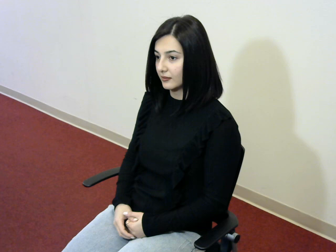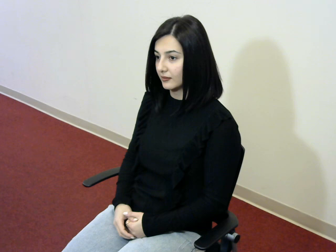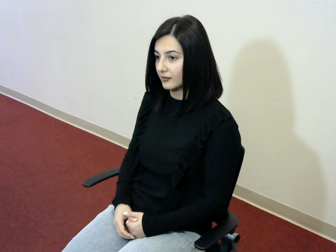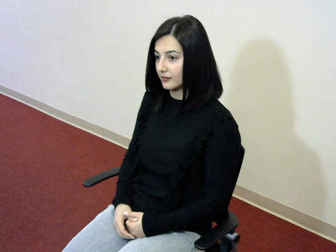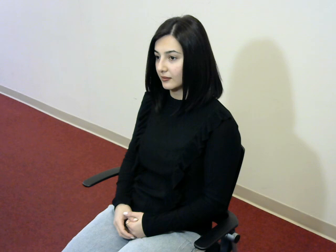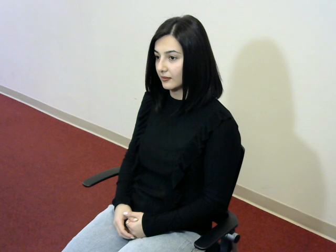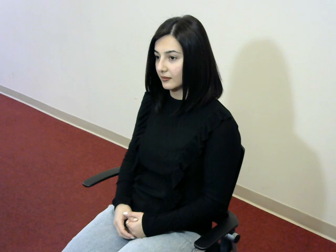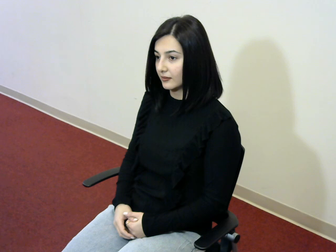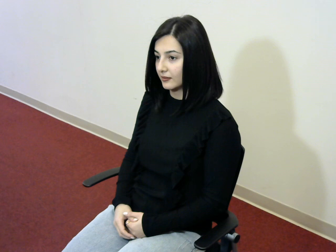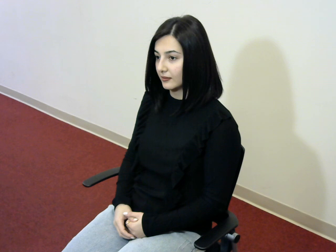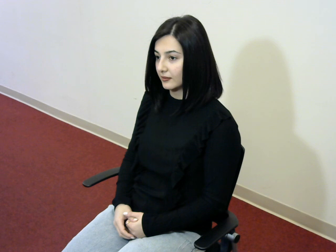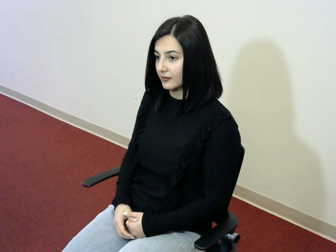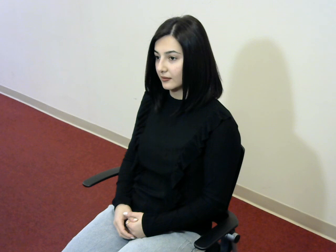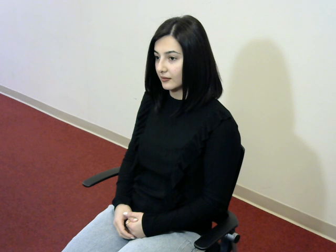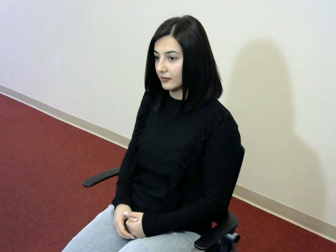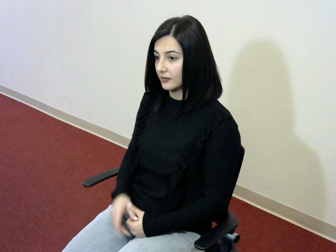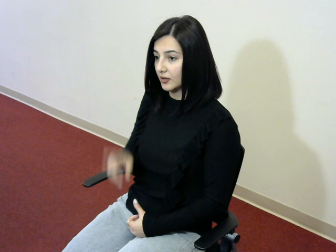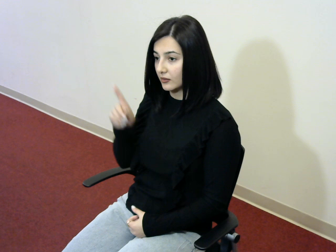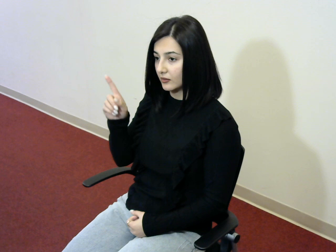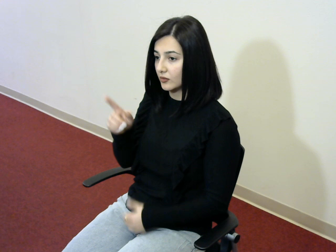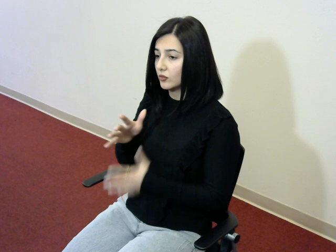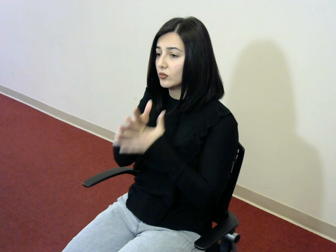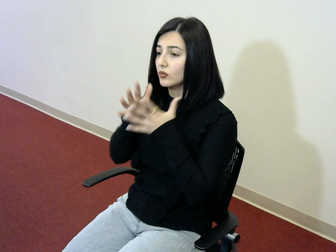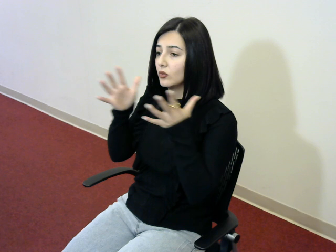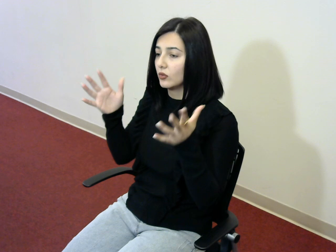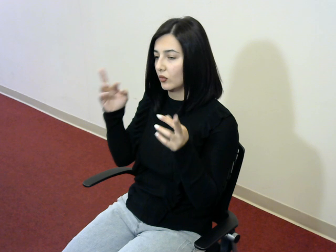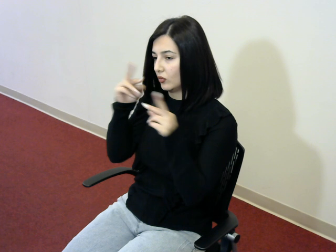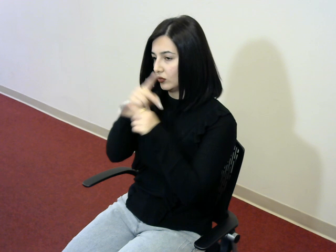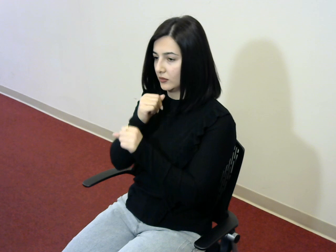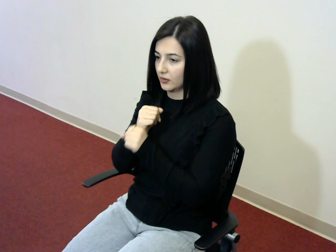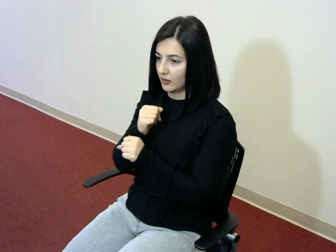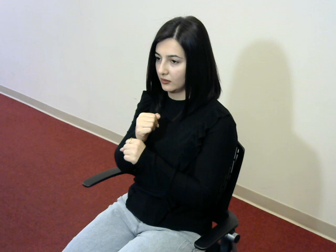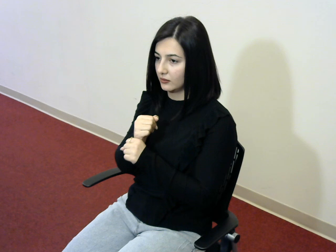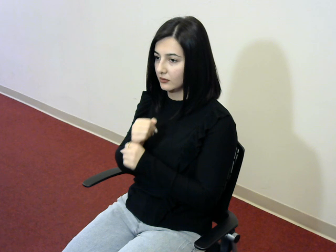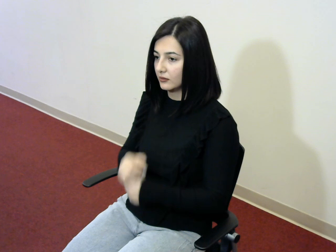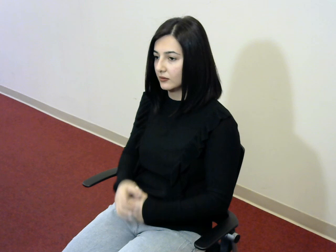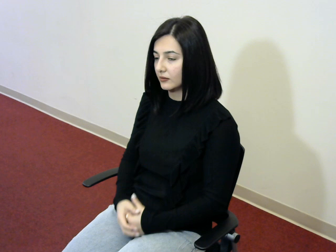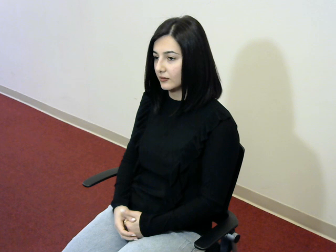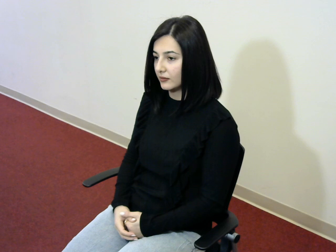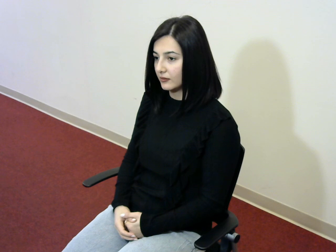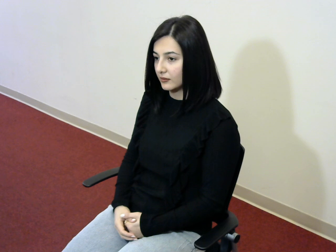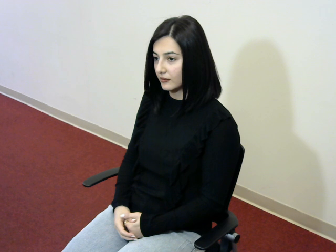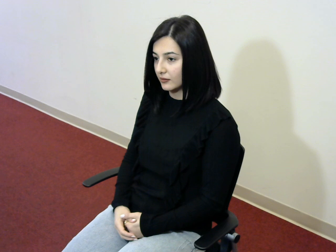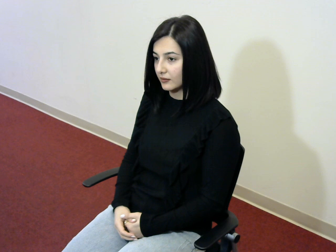O böyük səhv edib